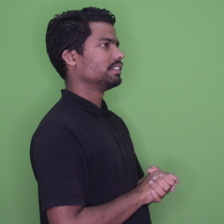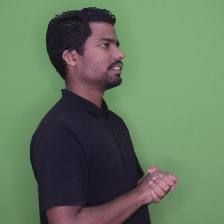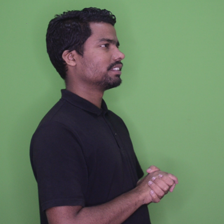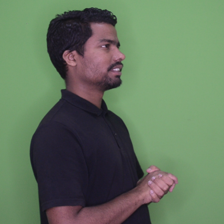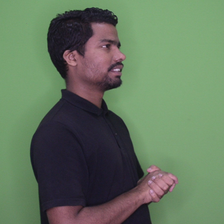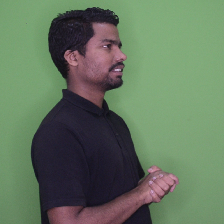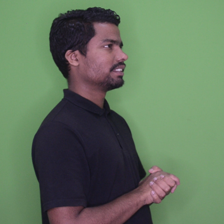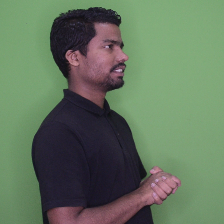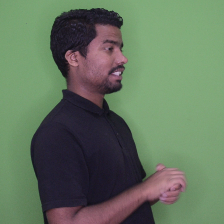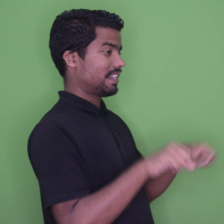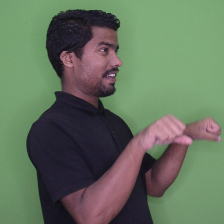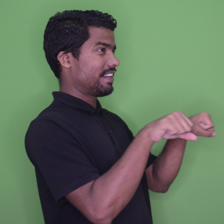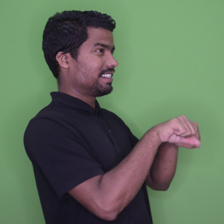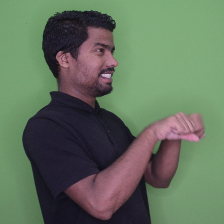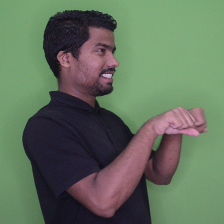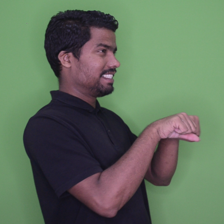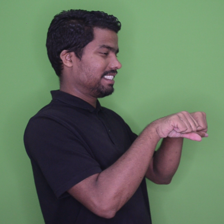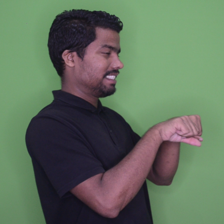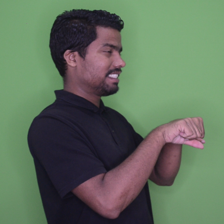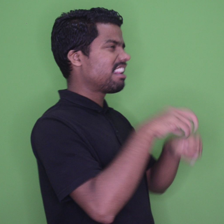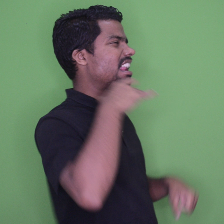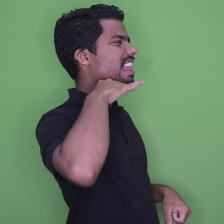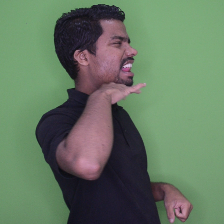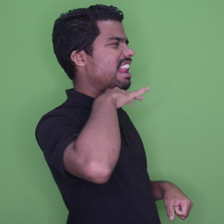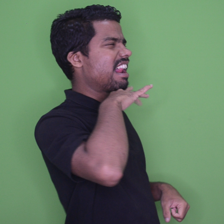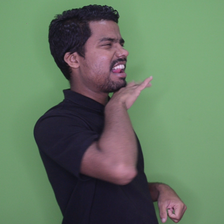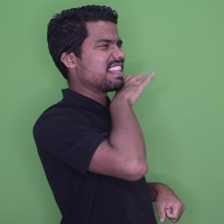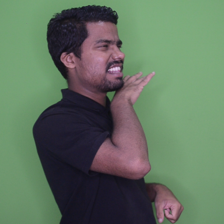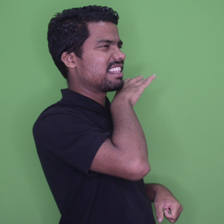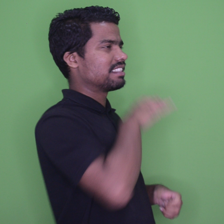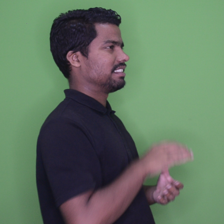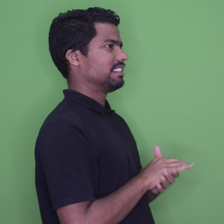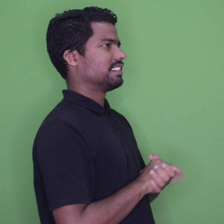shoes are dirty